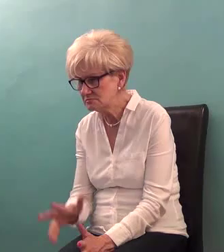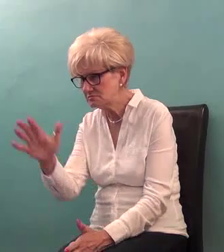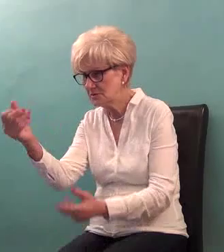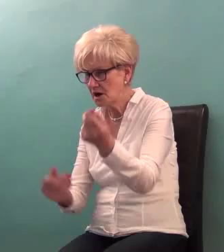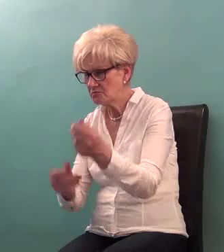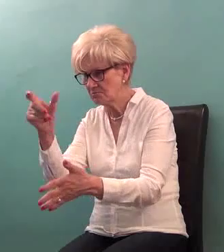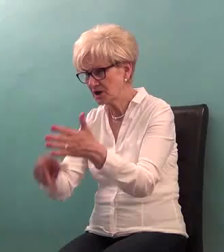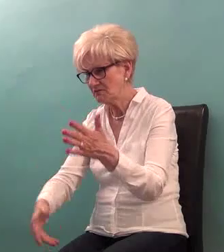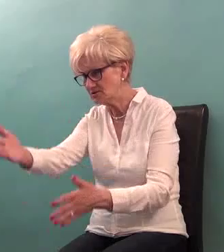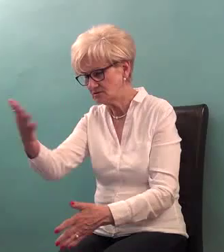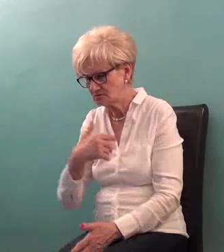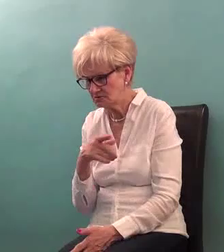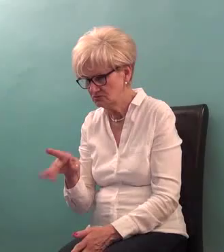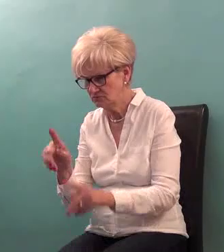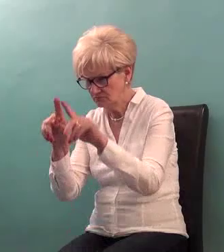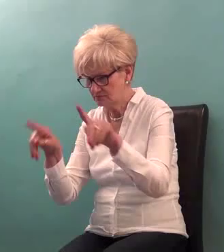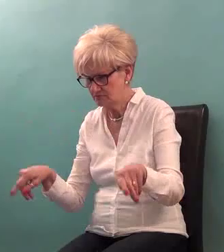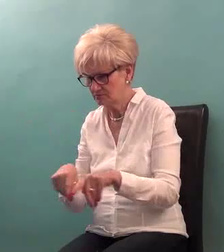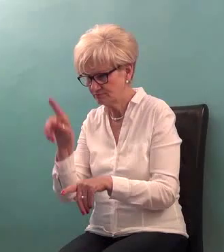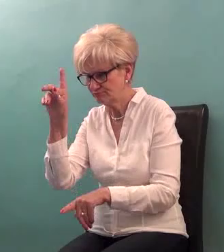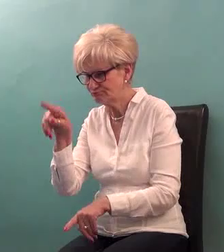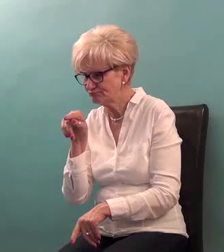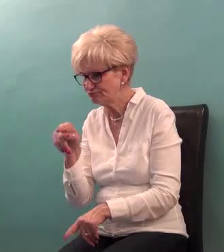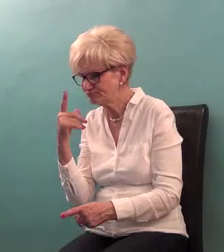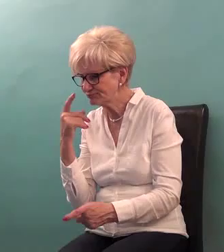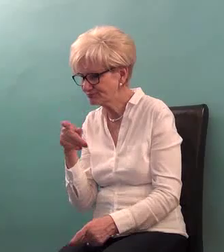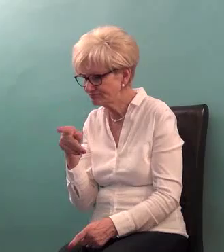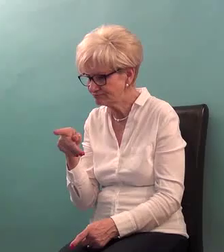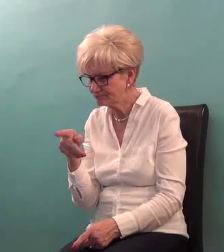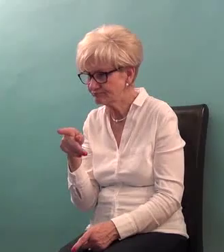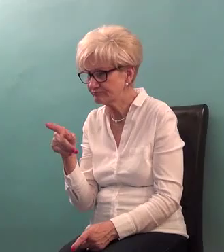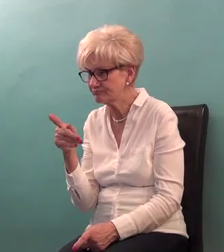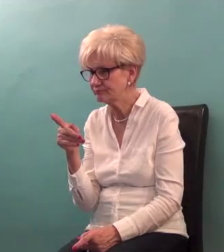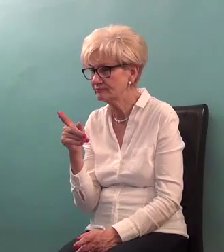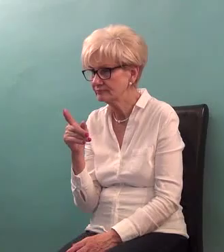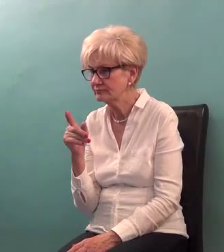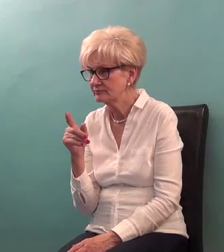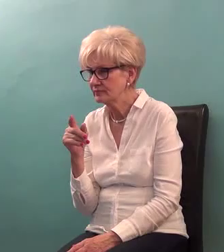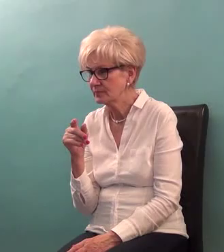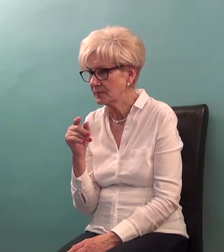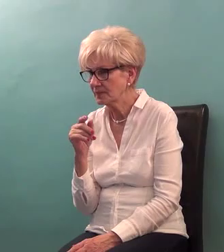Ty masz prawo jazdy i samochód, a ja myślę nad tym, co to znaczy ten trójkątny znak z wykrzyknikiem.